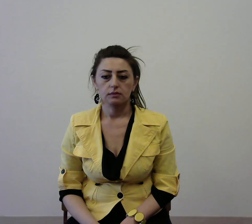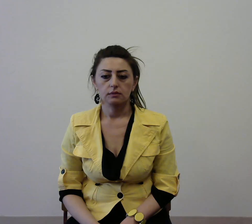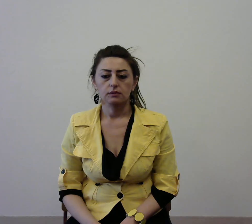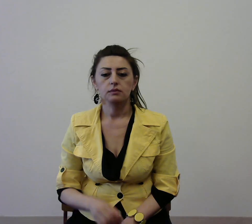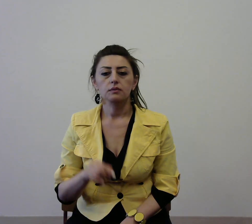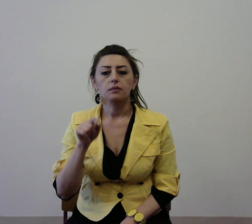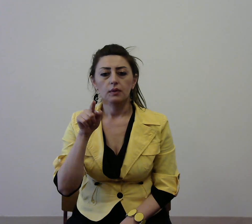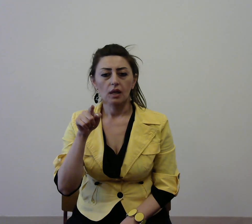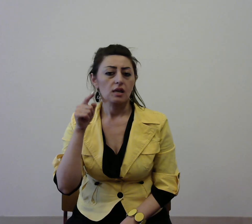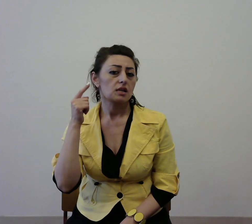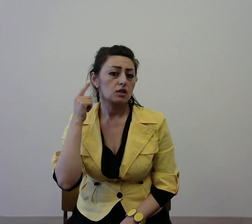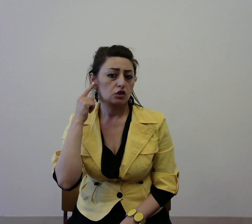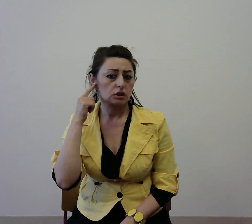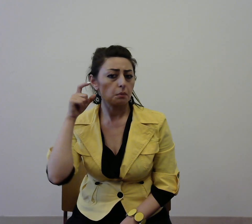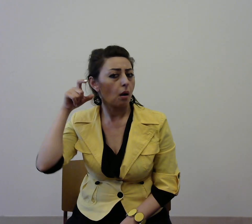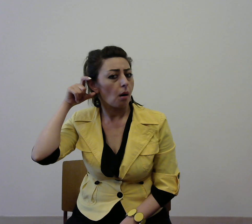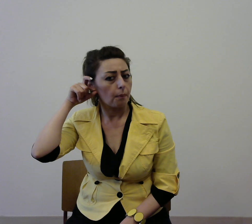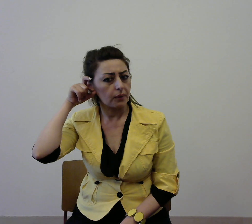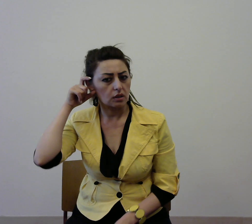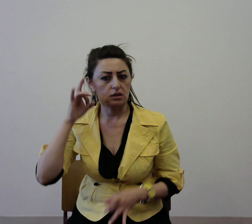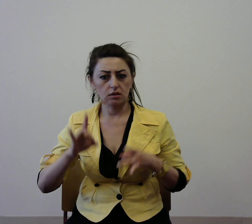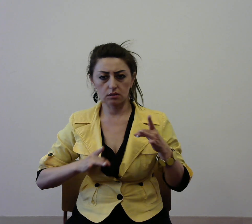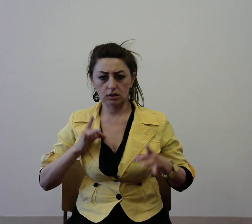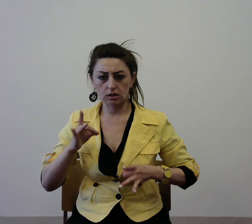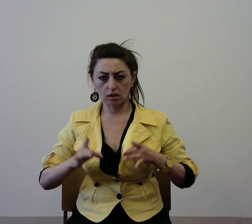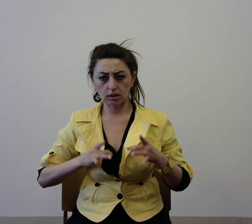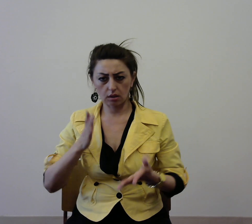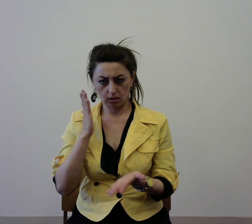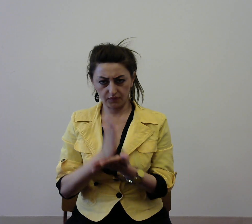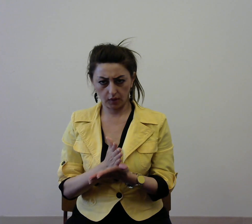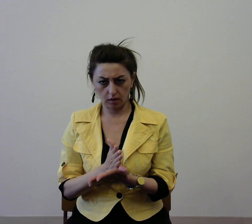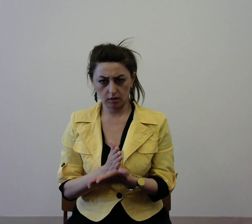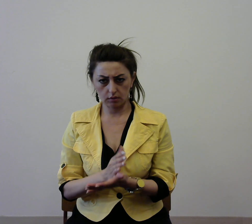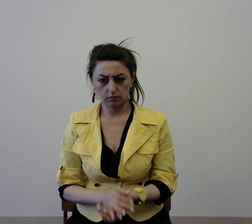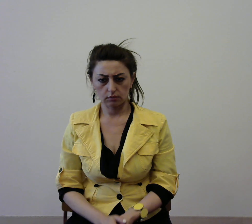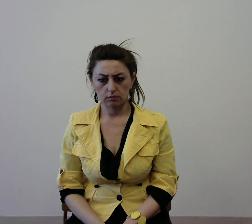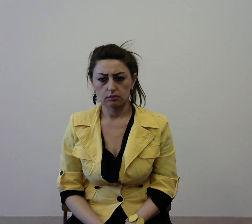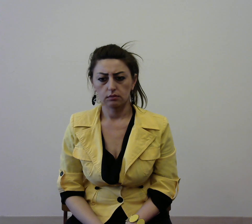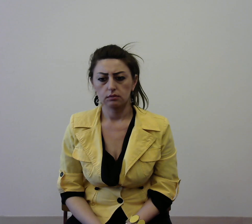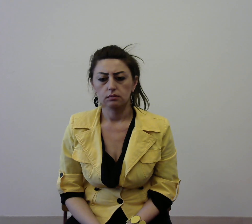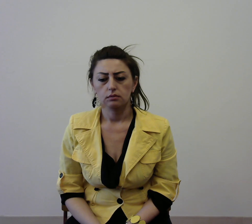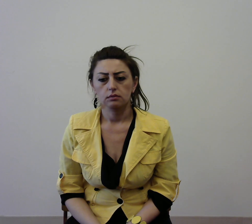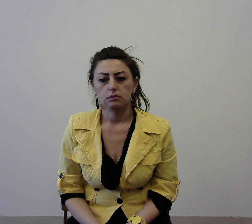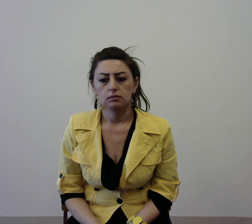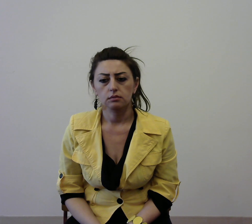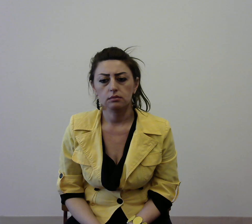Eşitmə aparatımın nasazlığı var